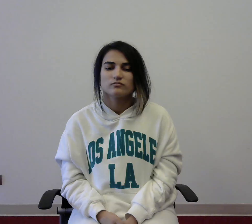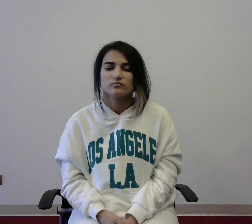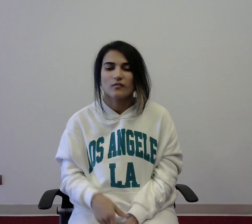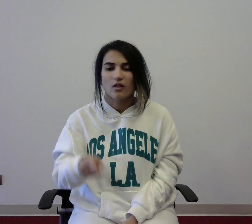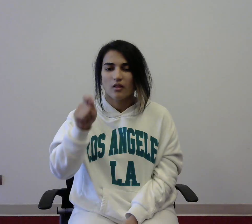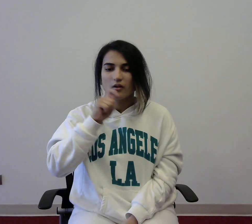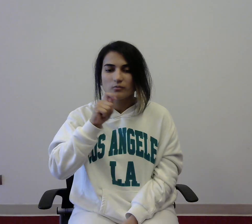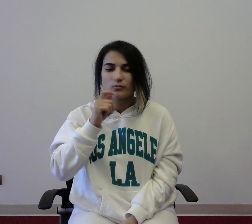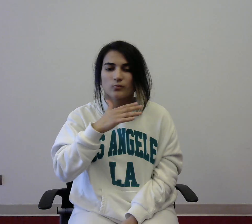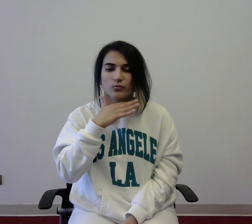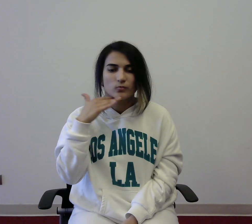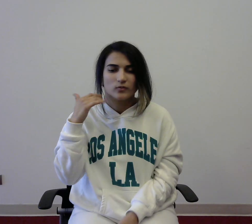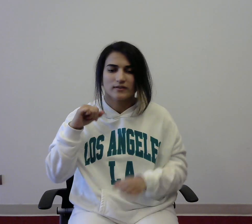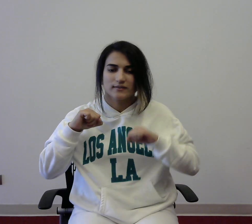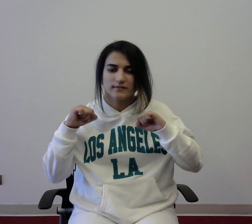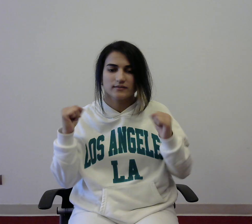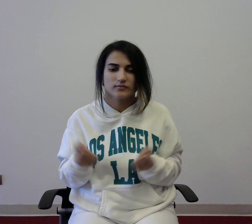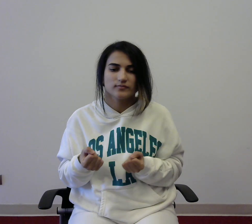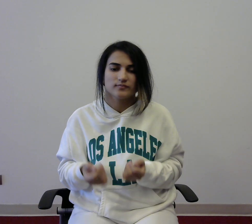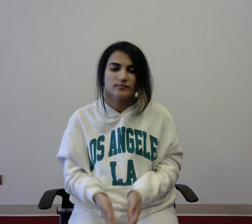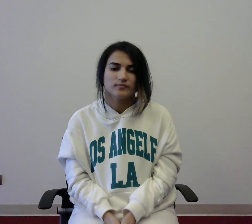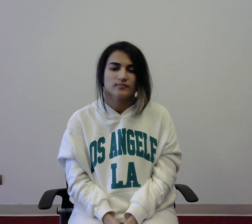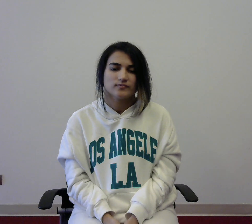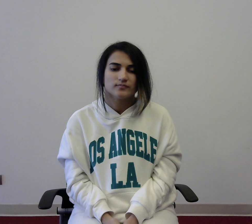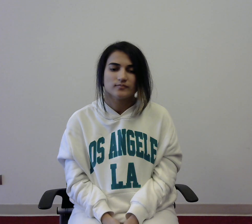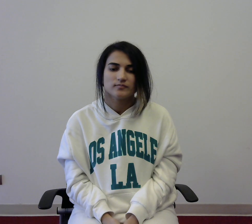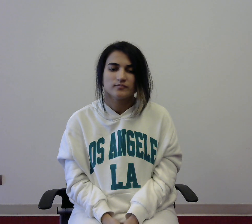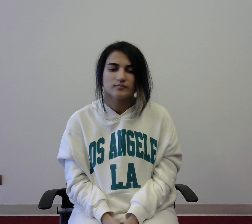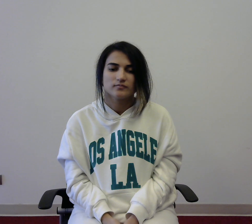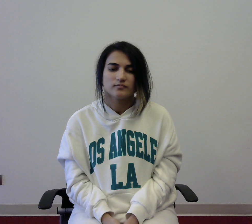Dondurma çox soyuqdur